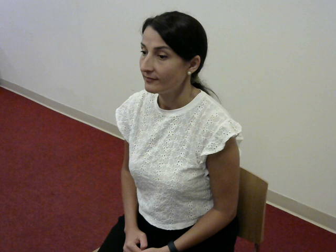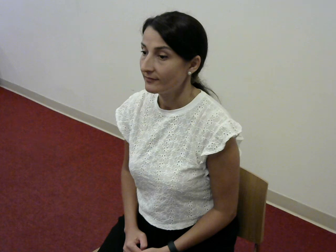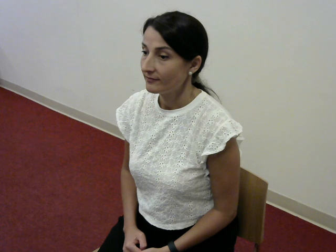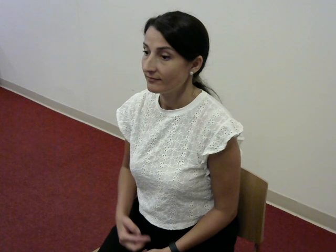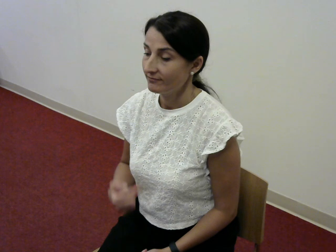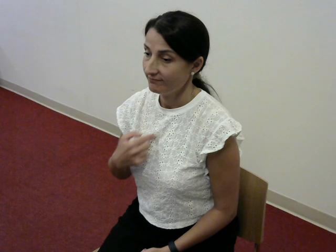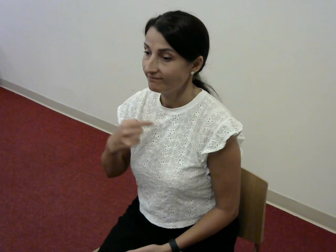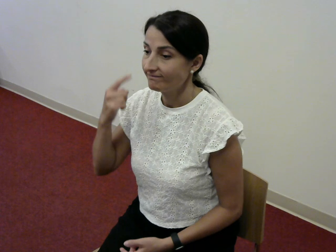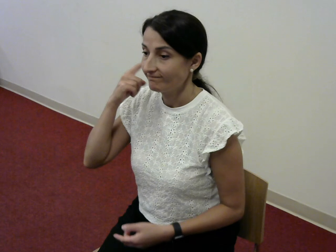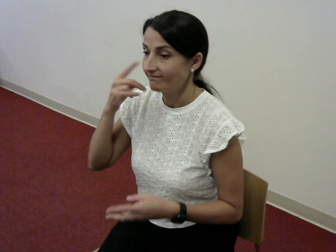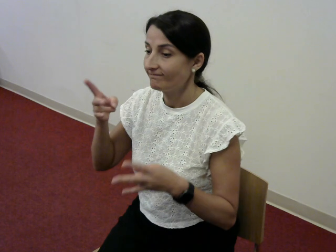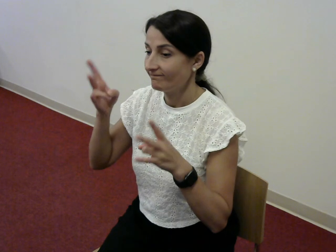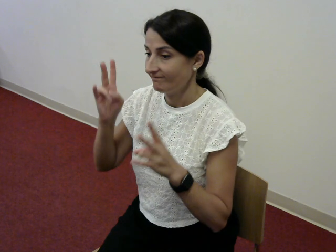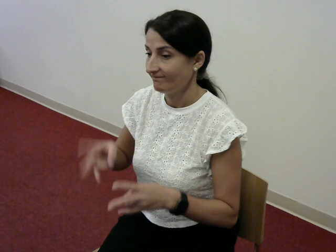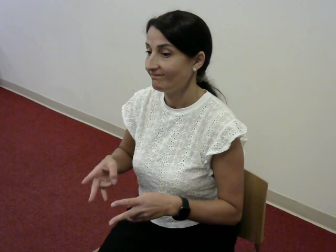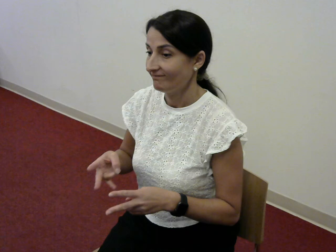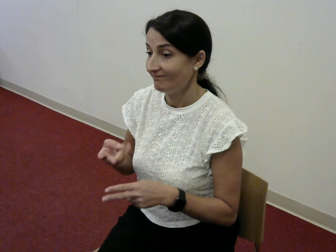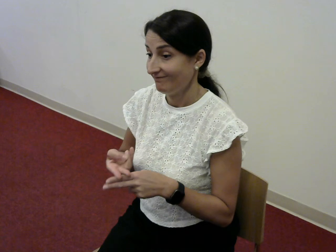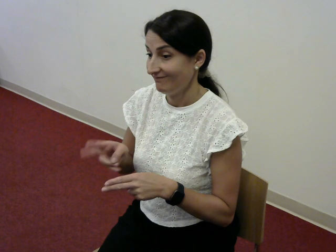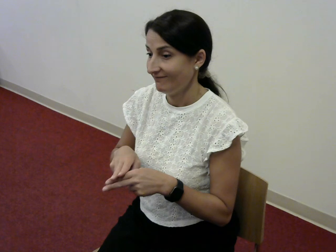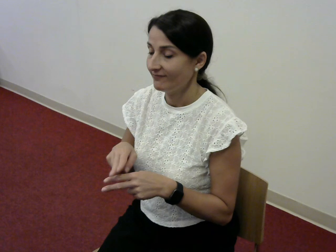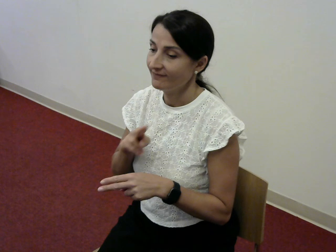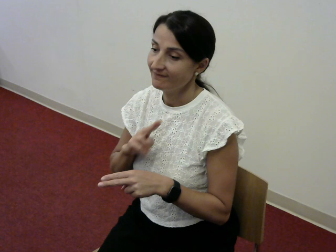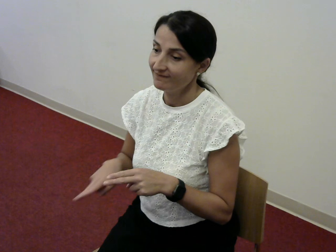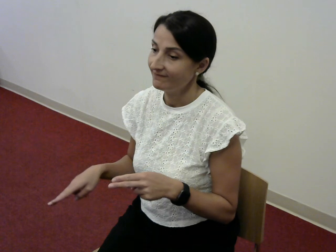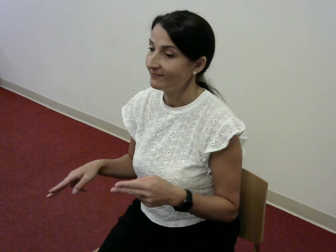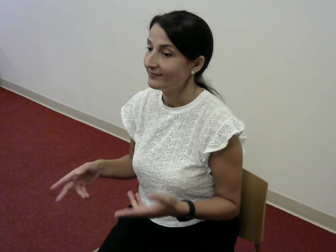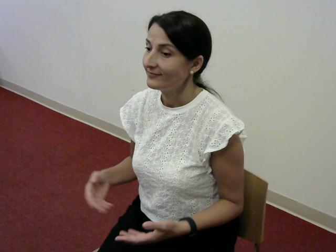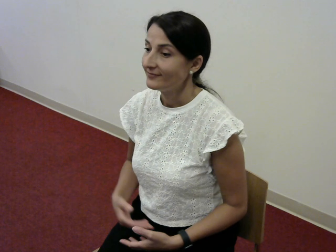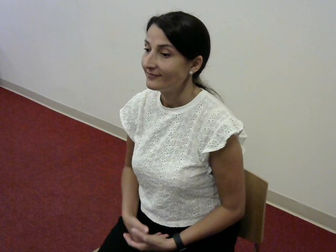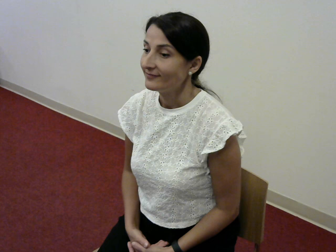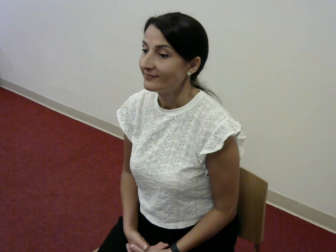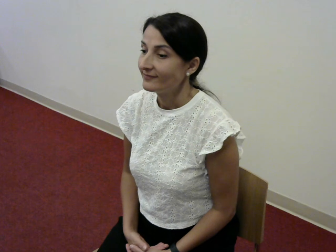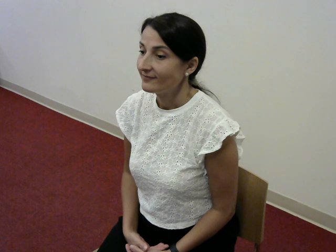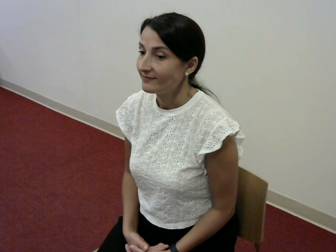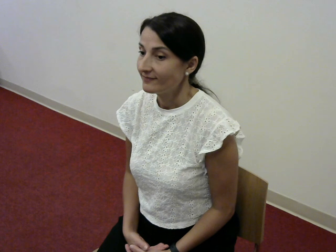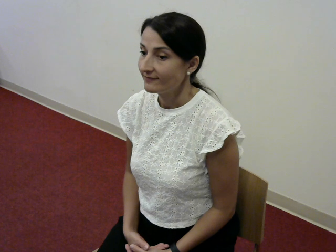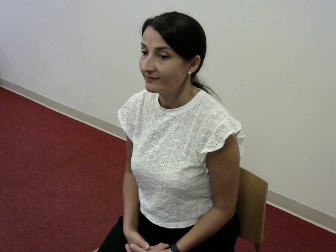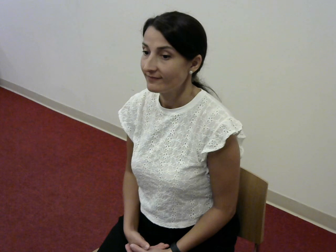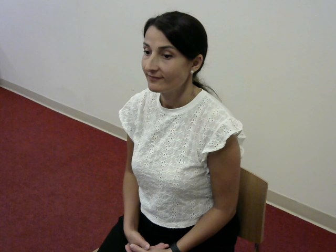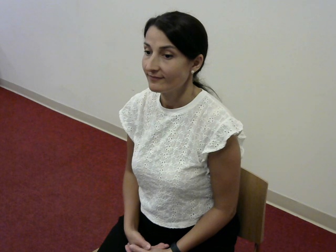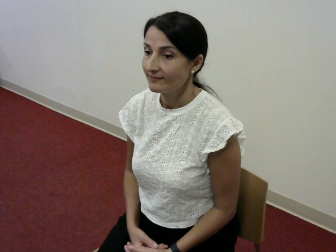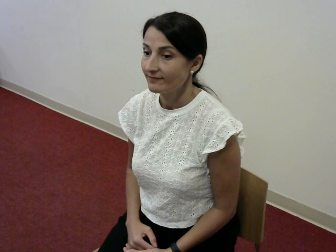Mən eşitməni qəza nəticəsində itirmişəm